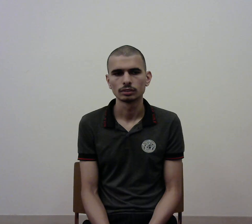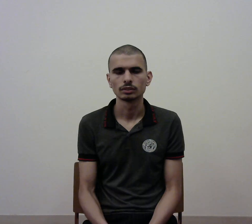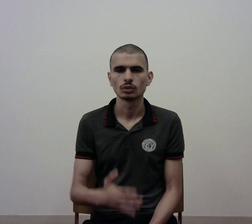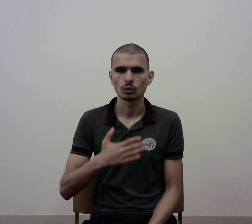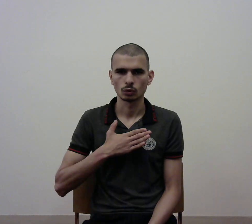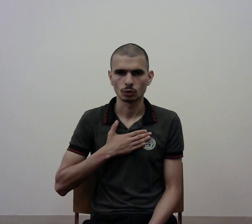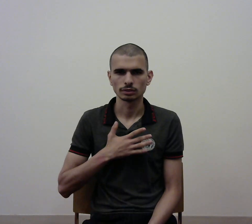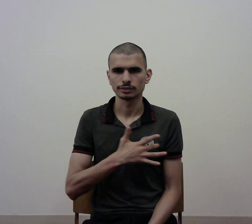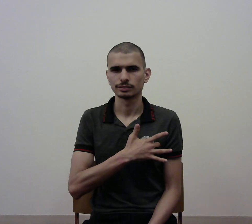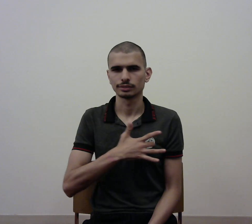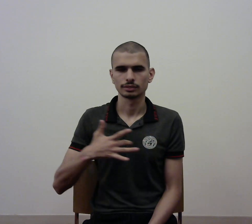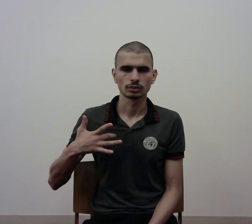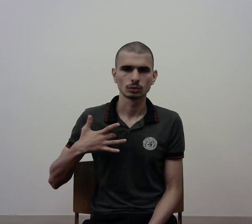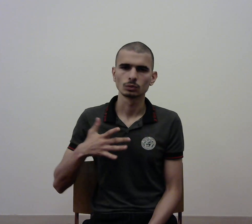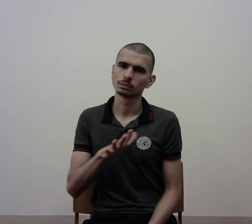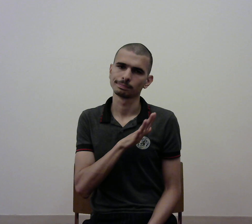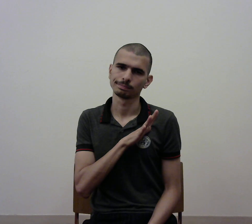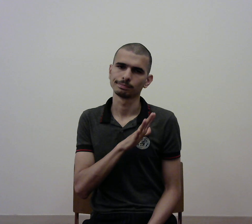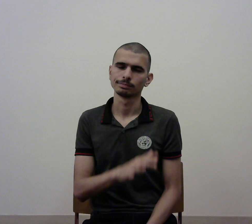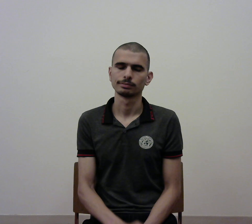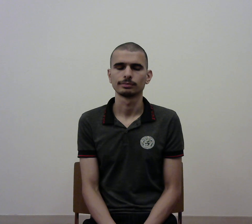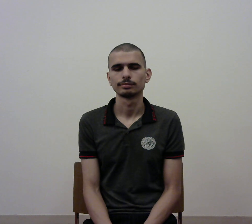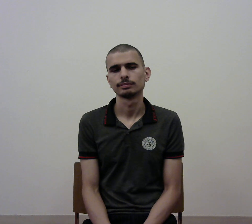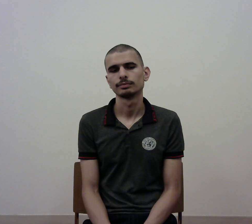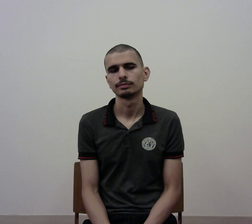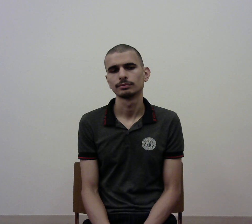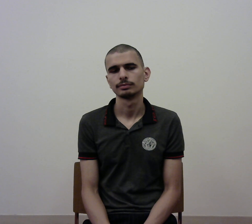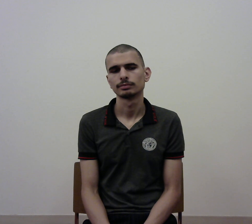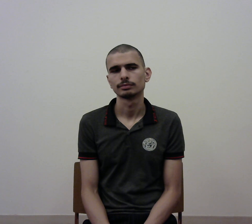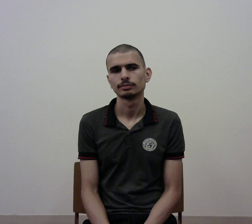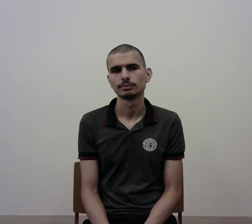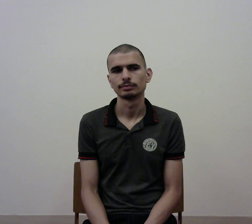Mən sətəlcəm olmuşam